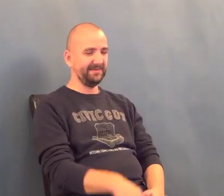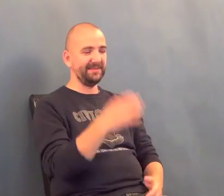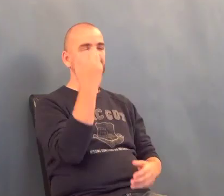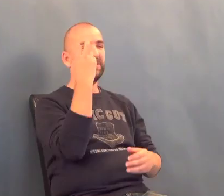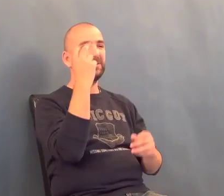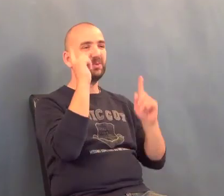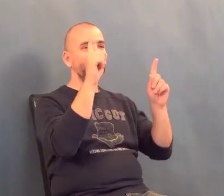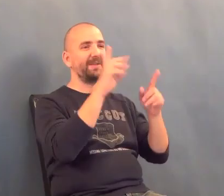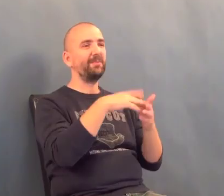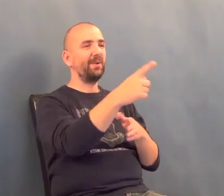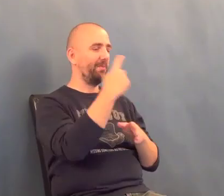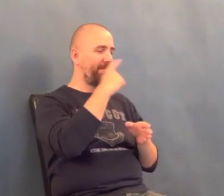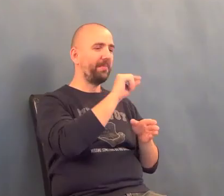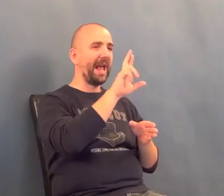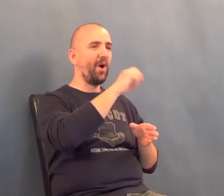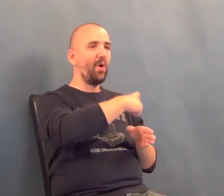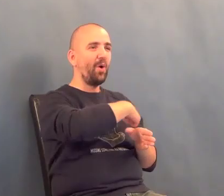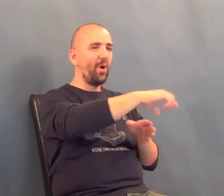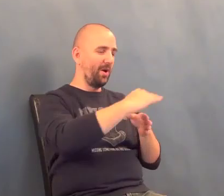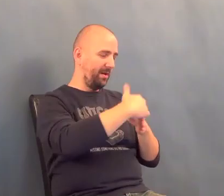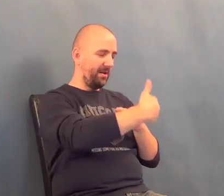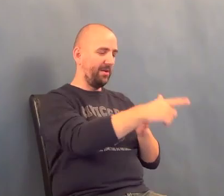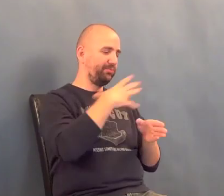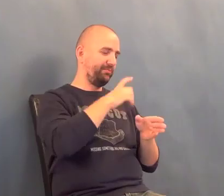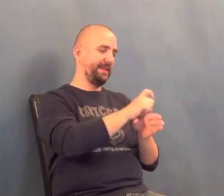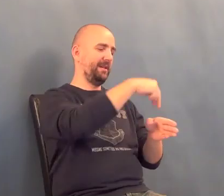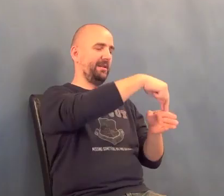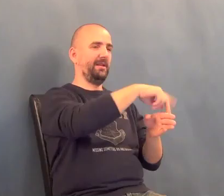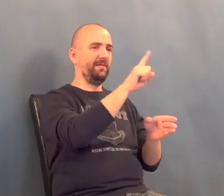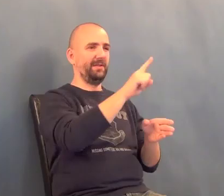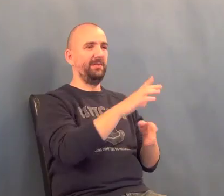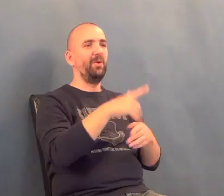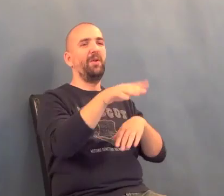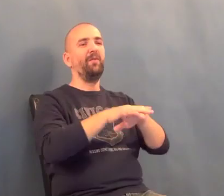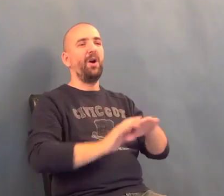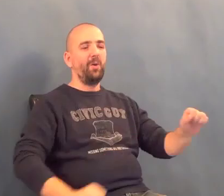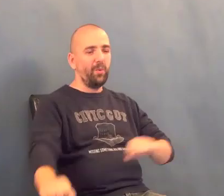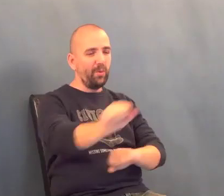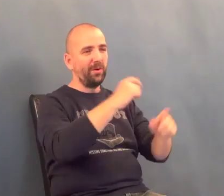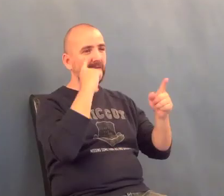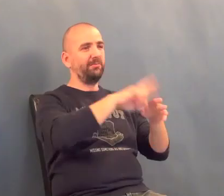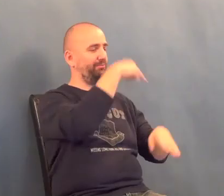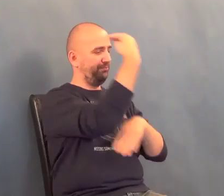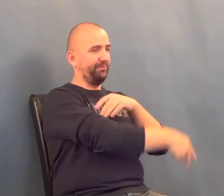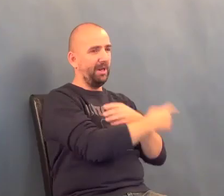Na peronie pociągu nie wolno stać blisko krawędzi, bo jak ktoś myje peron, to może przez przypadek popchnąć kogoś i ta osoba może spaść na tory.